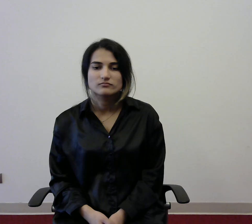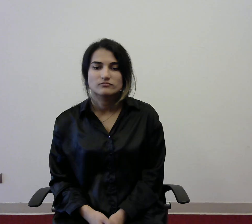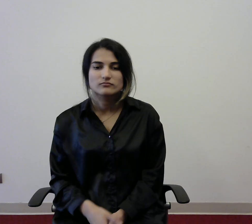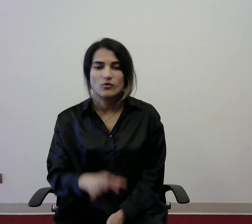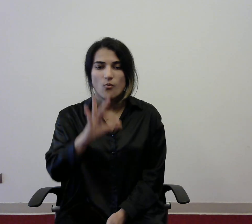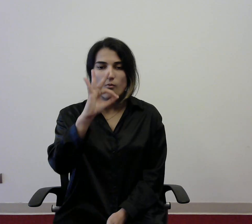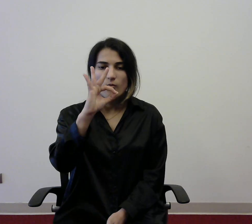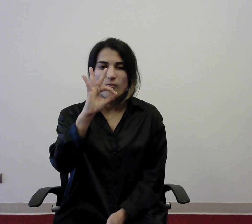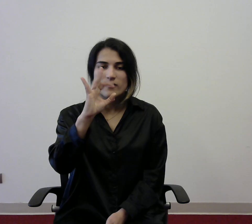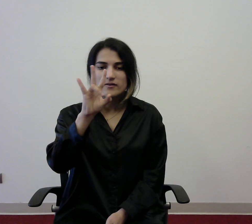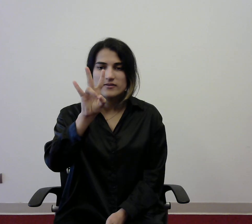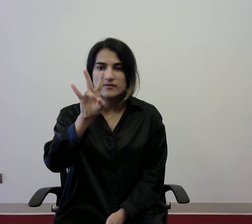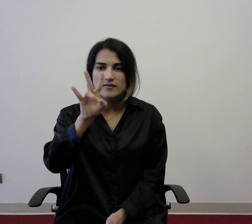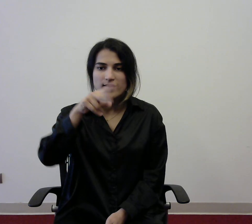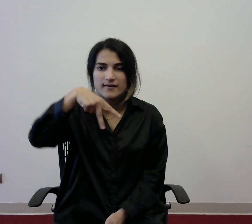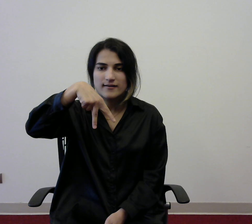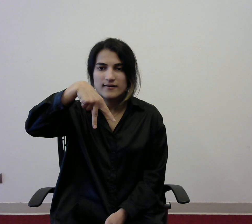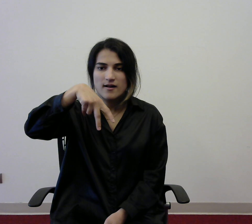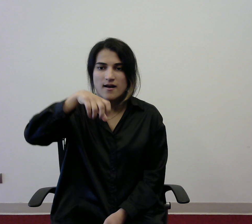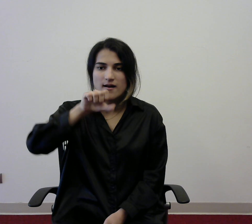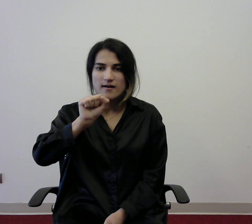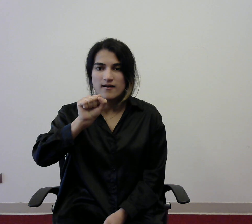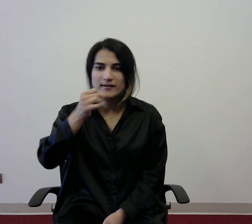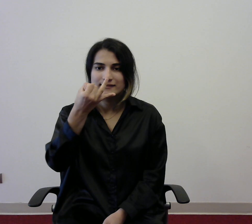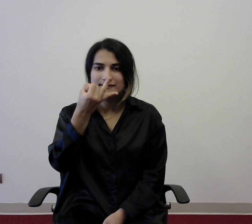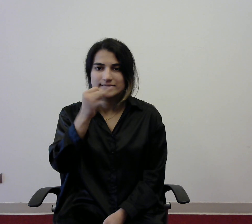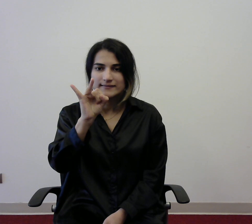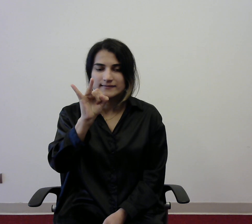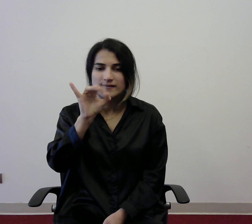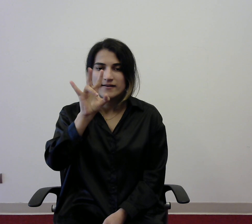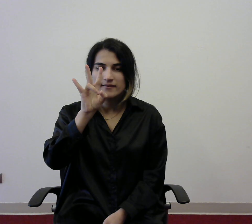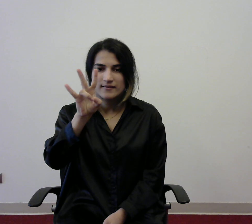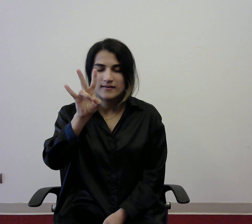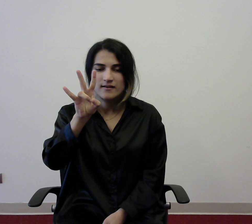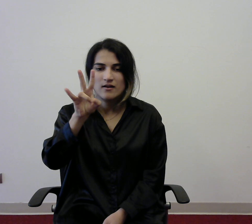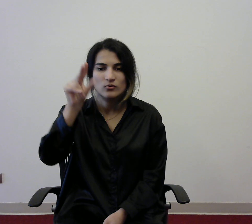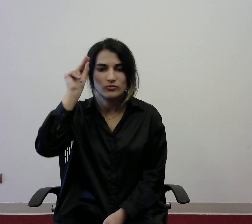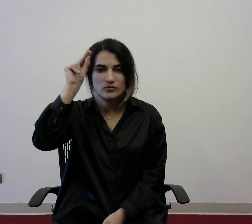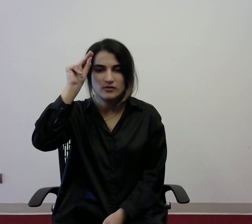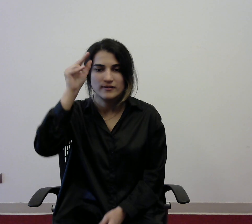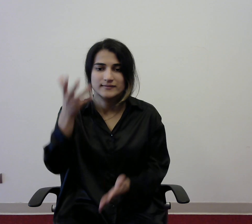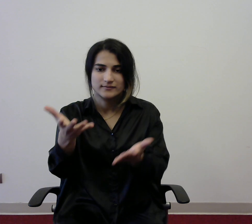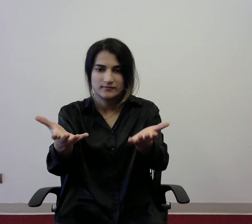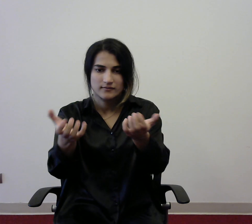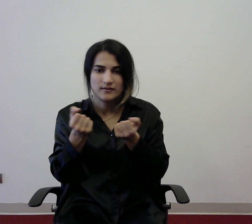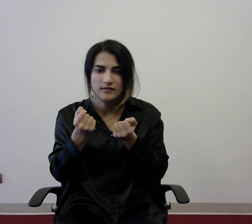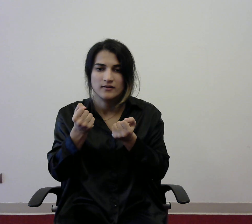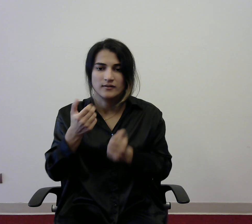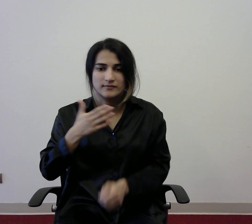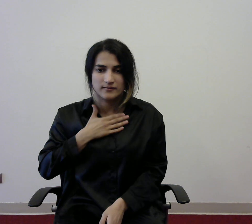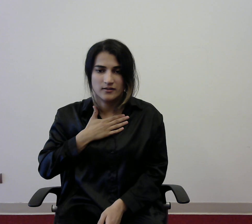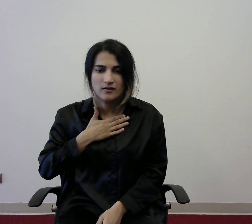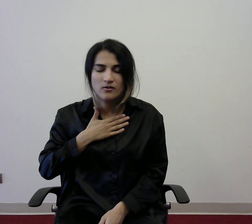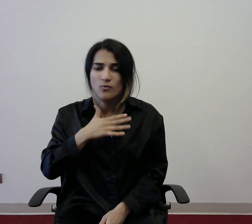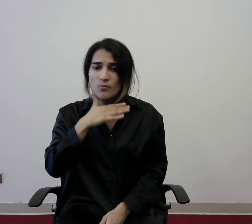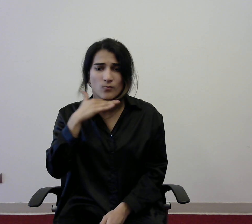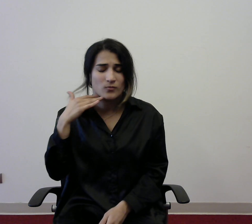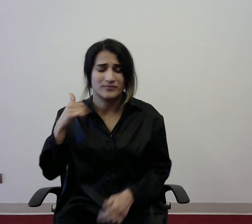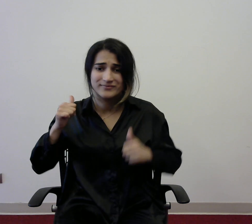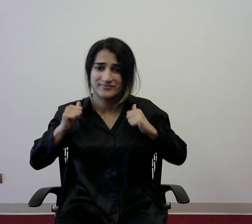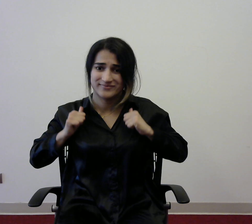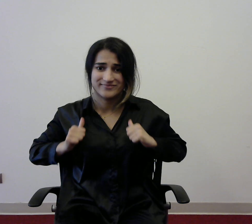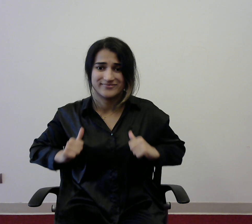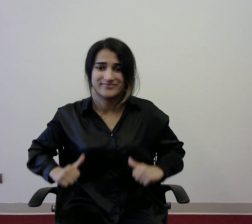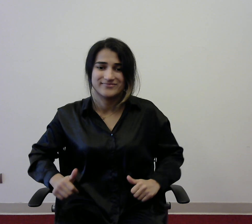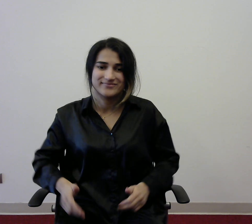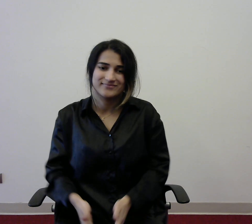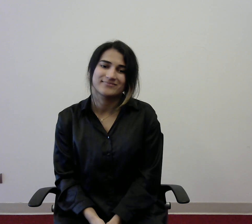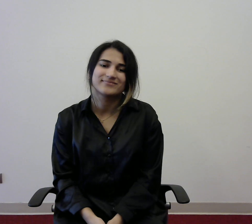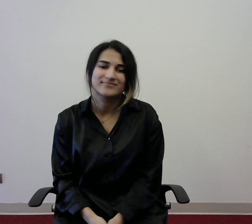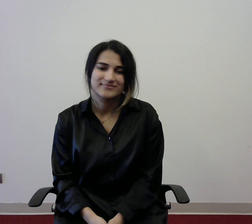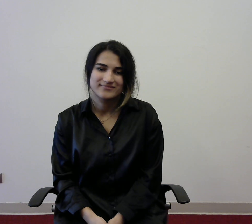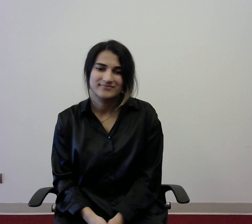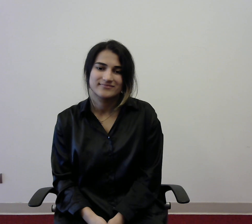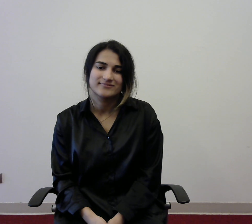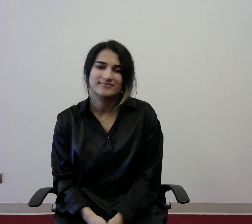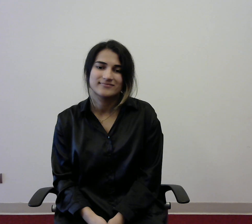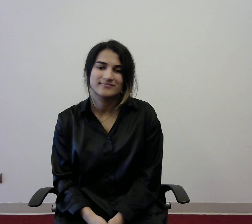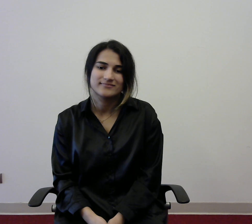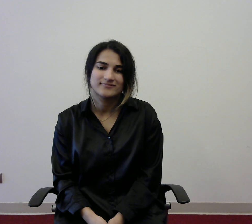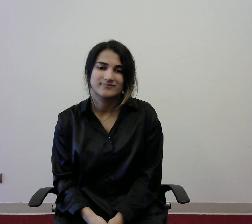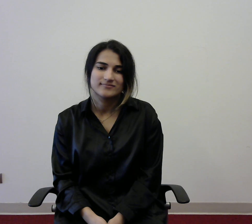Onlayn təhsil almaq mənə çox rahatdır